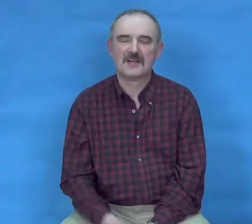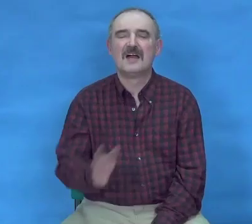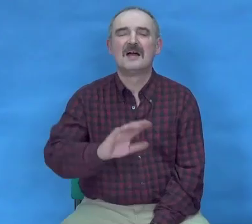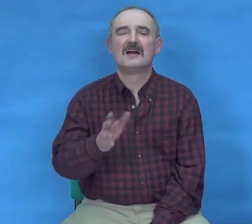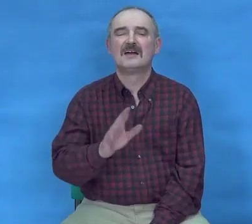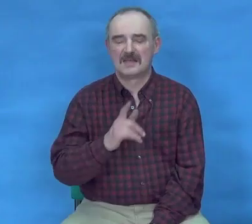Nie.